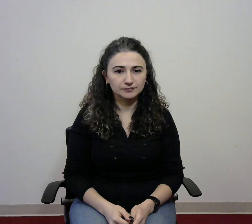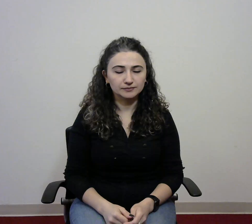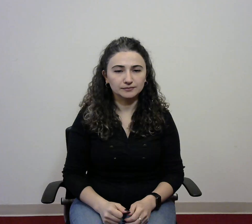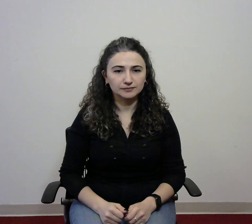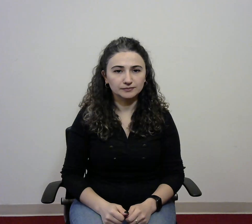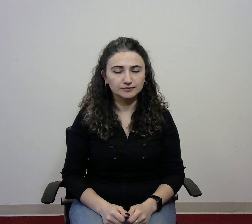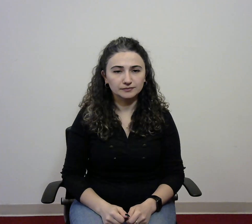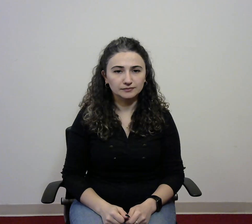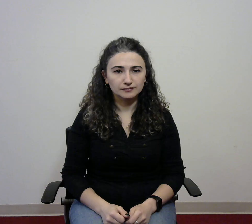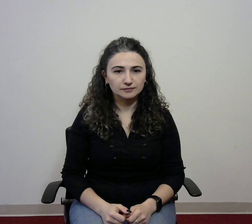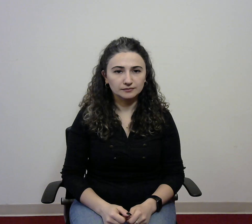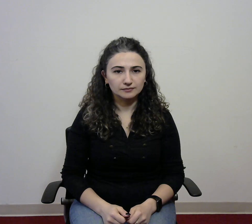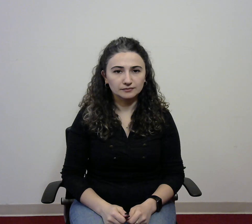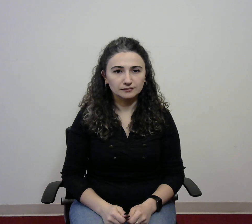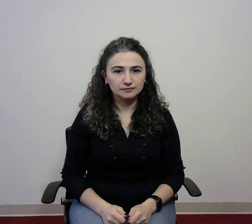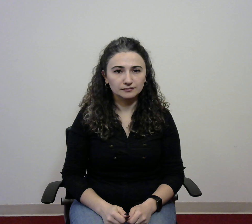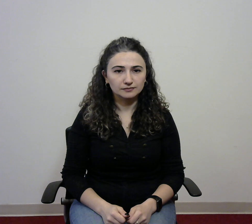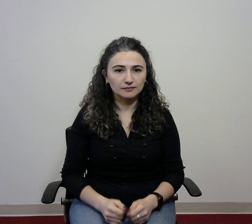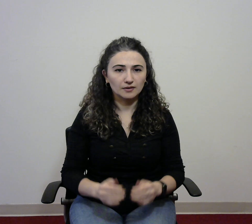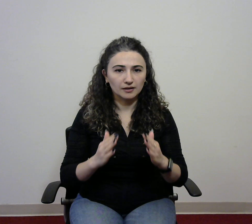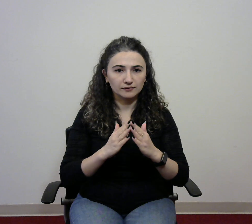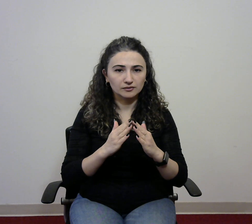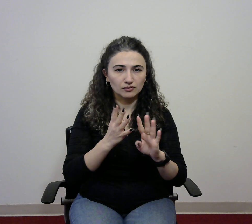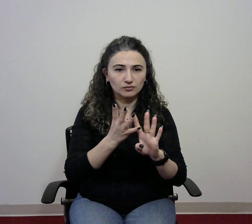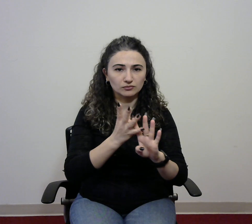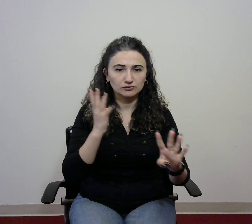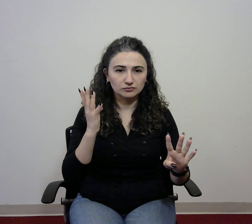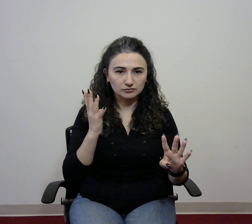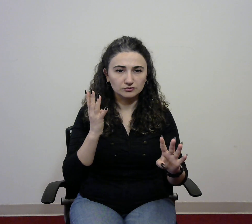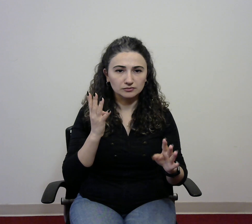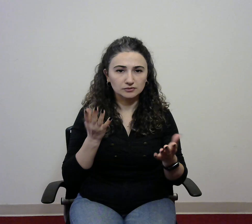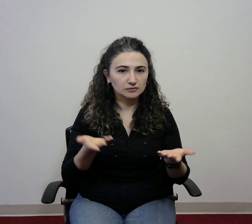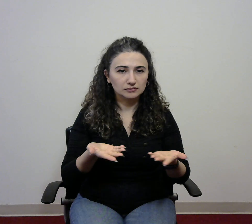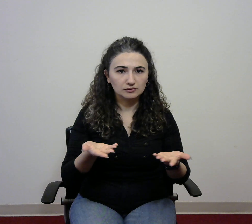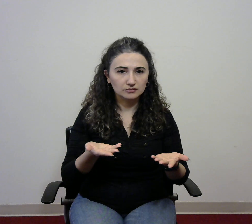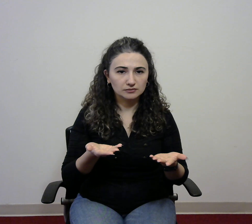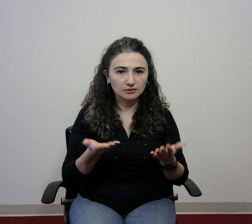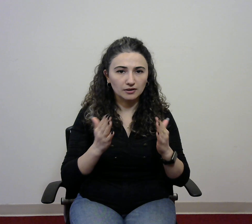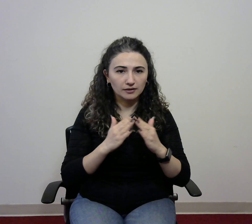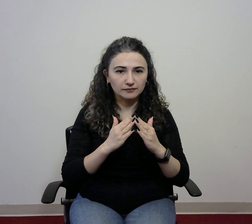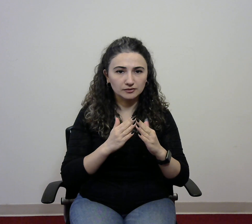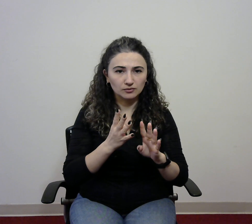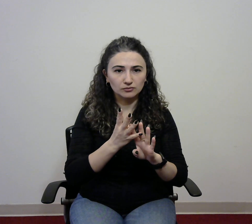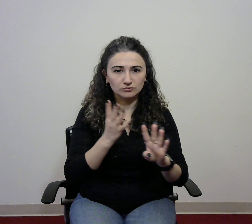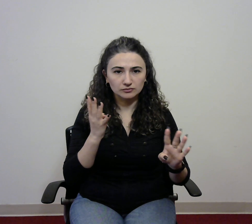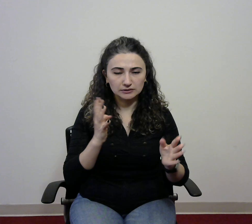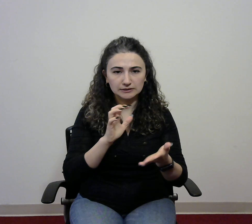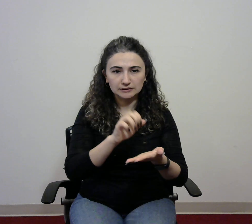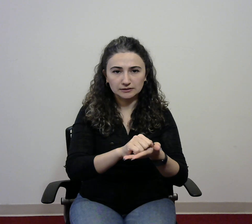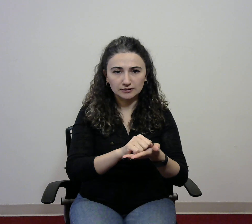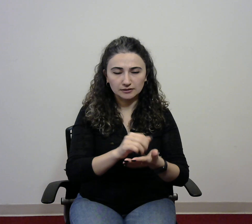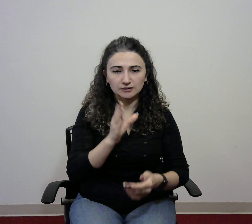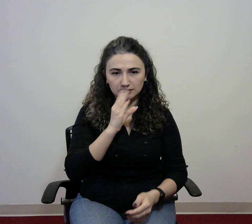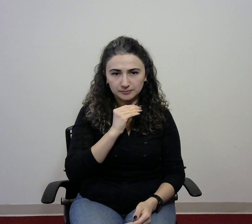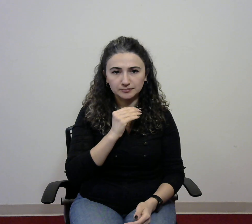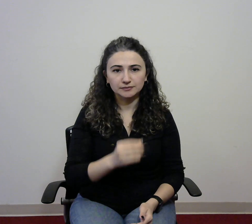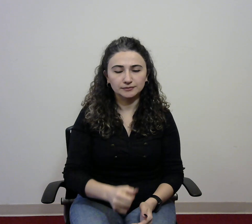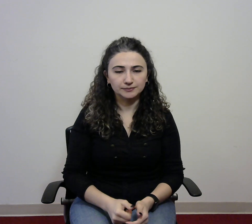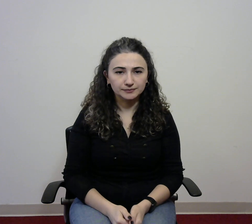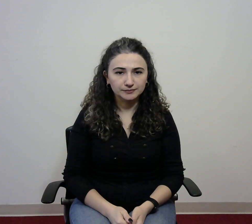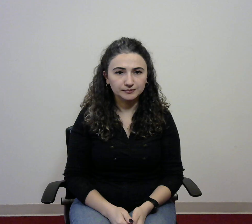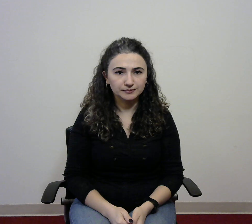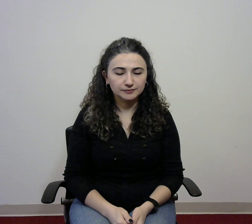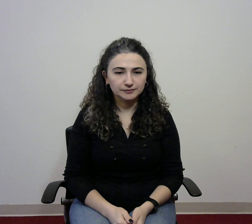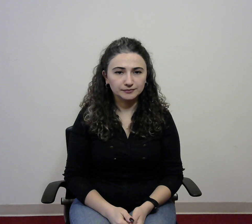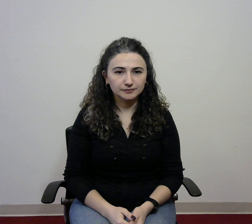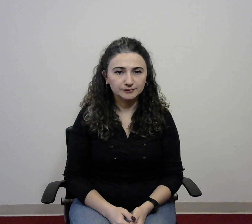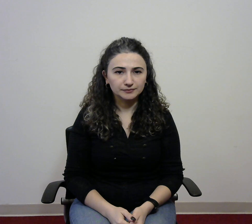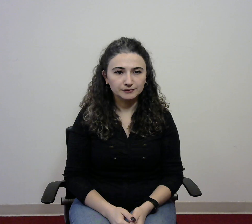Ev növbəsinə necə növbə tuta bilərəm?